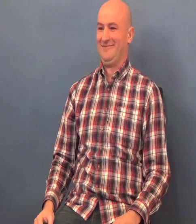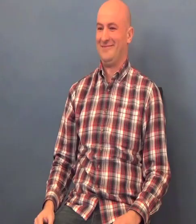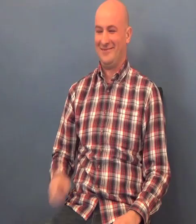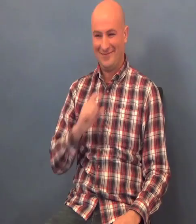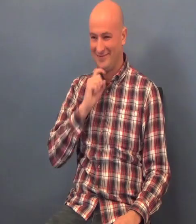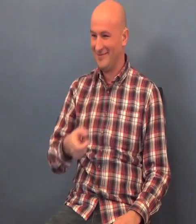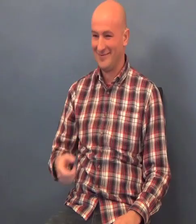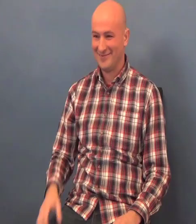Nie wierzę.